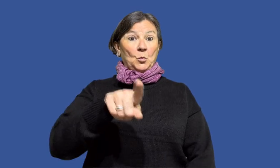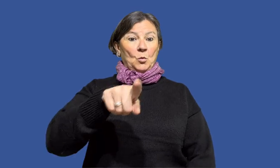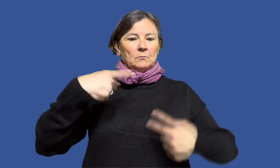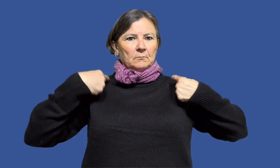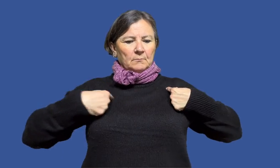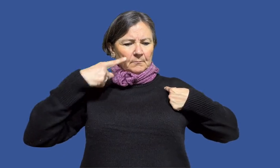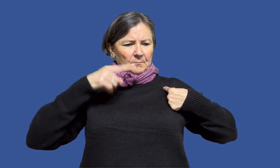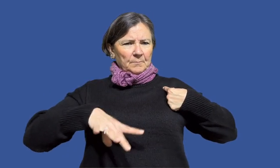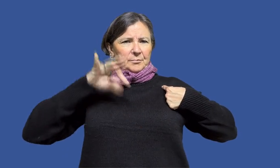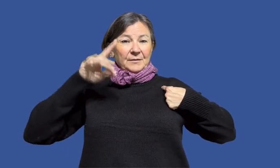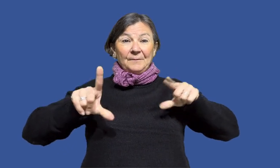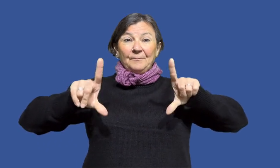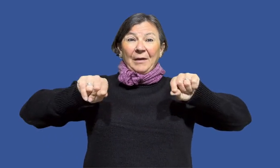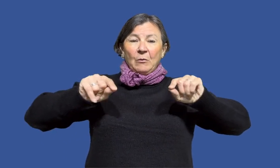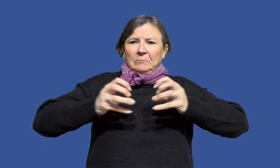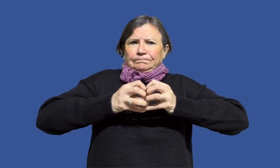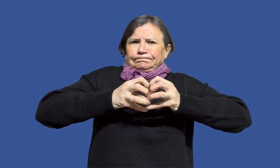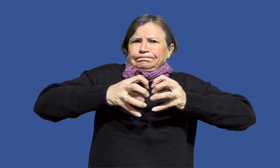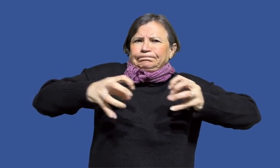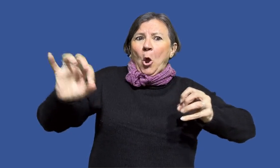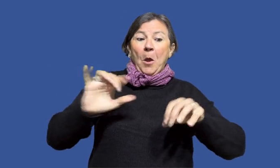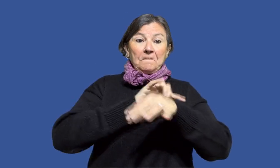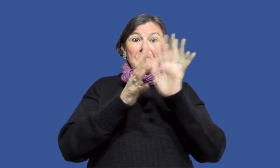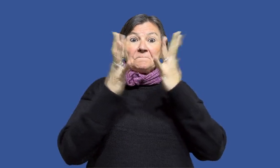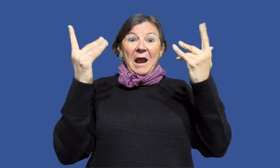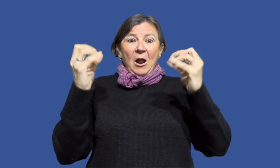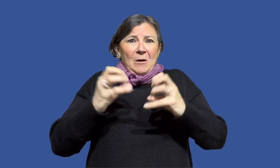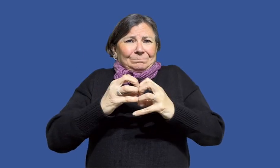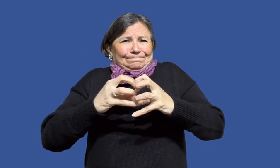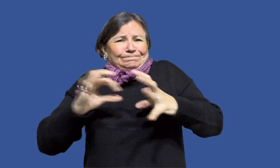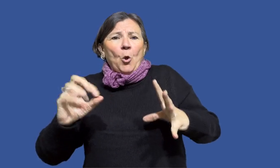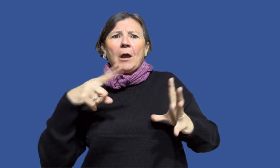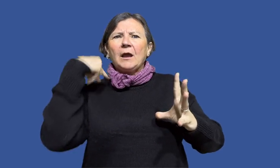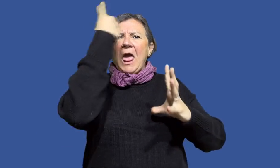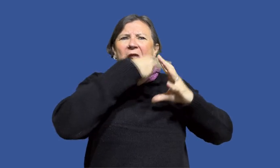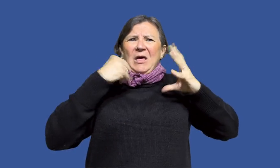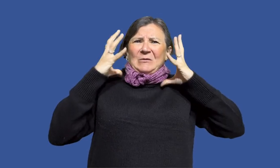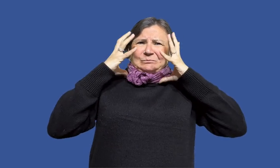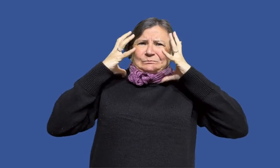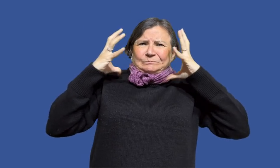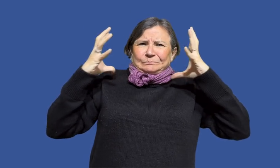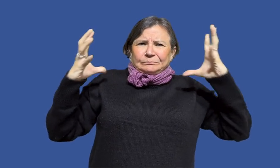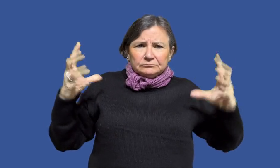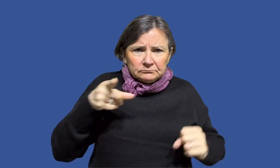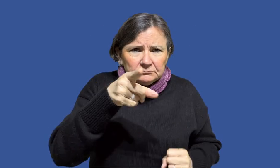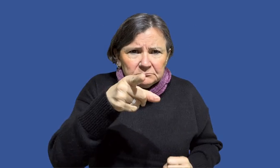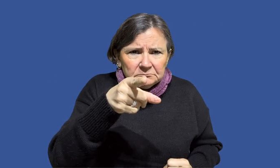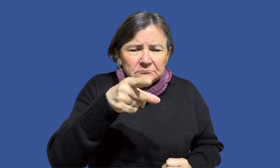Has notat que s'han inflat del cames, les mans o la cara?